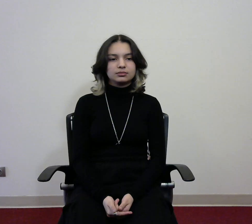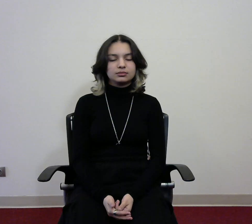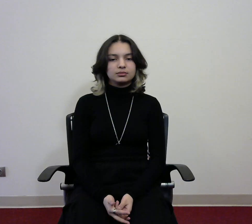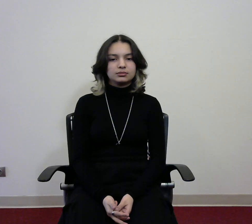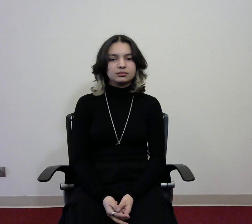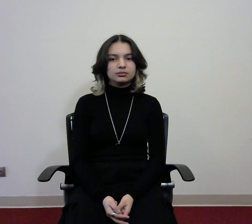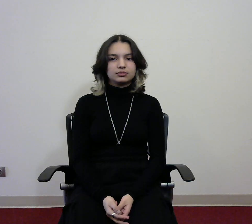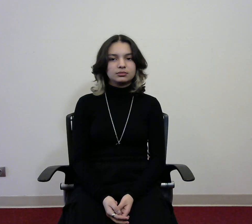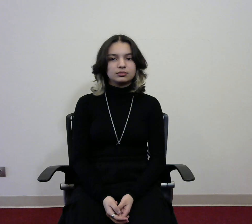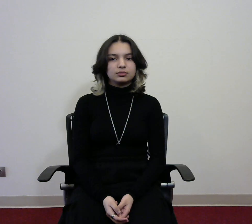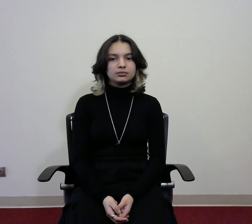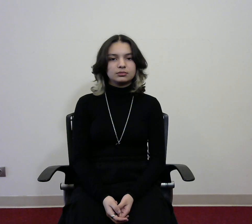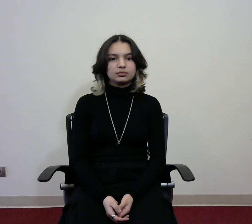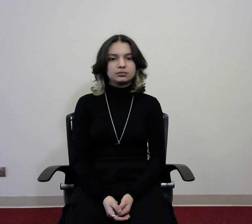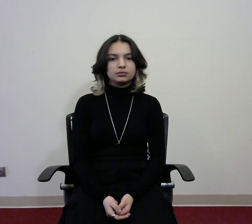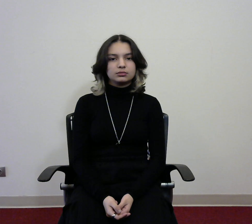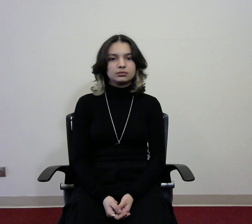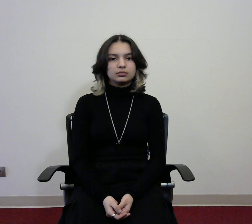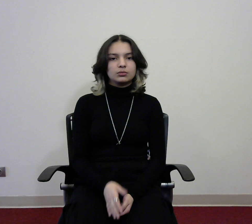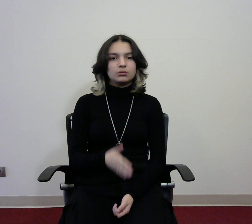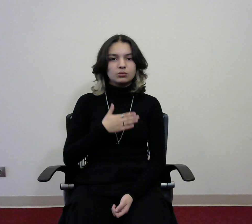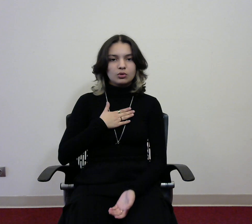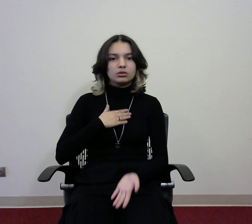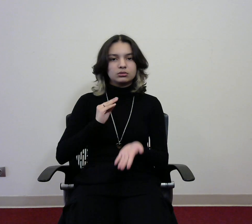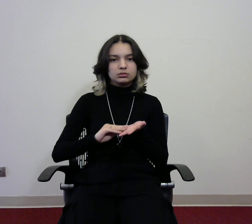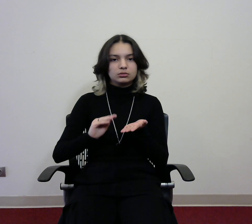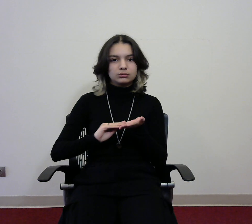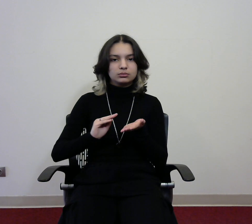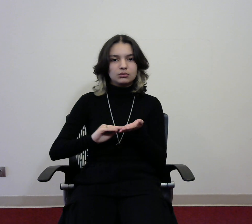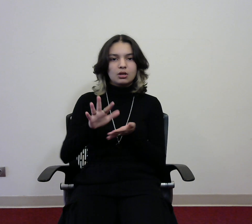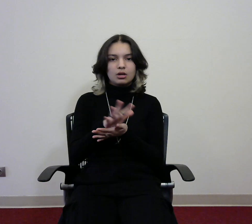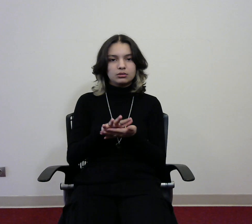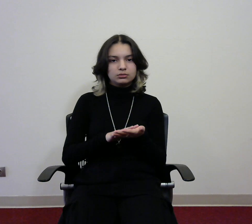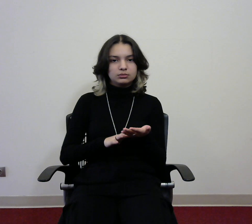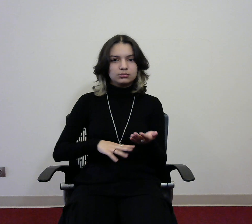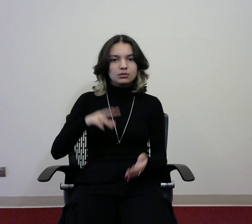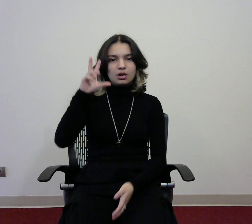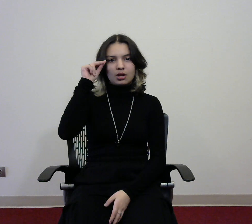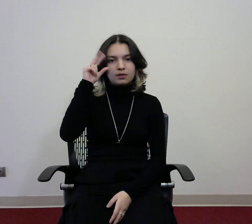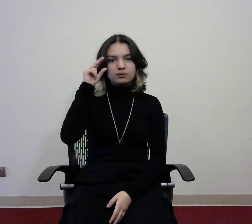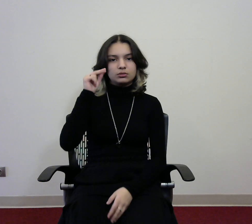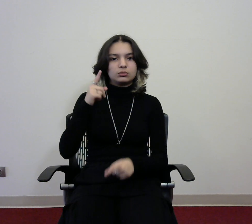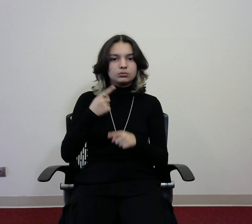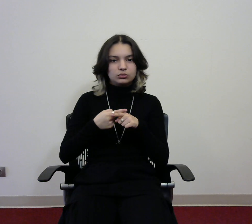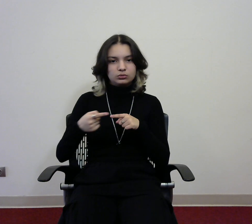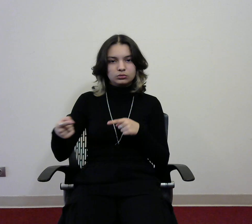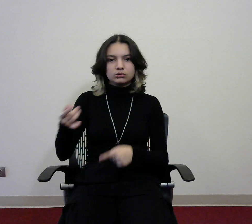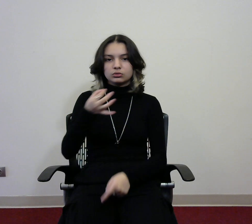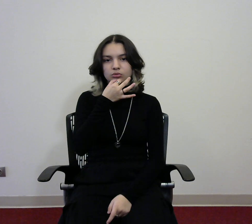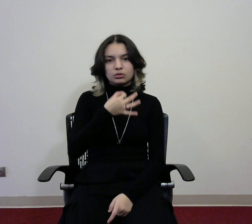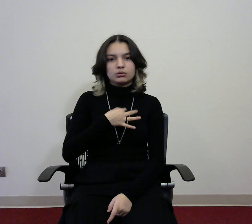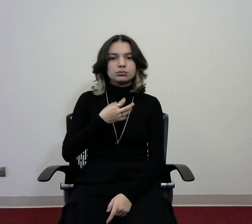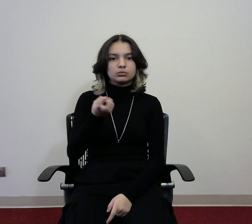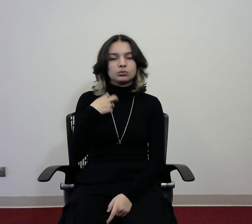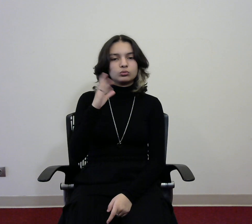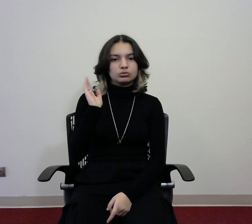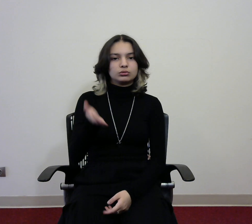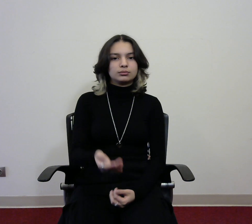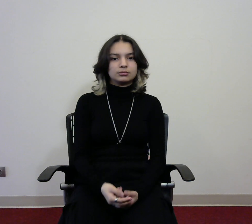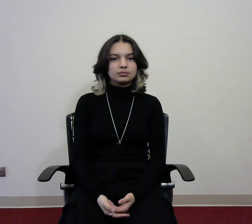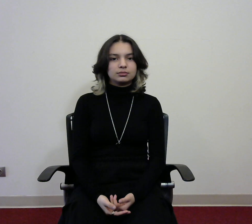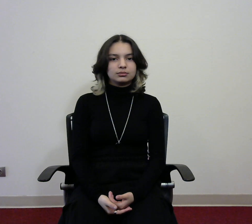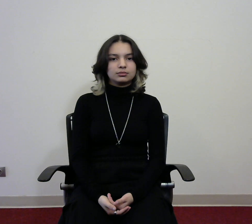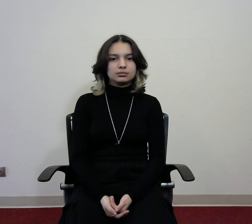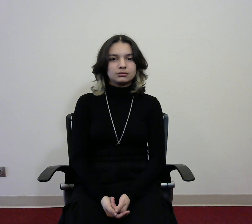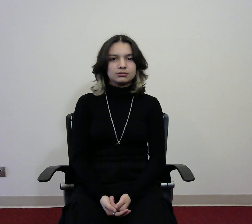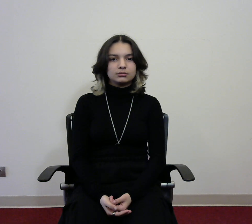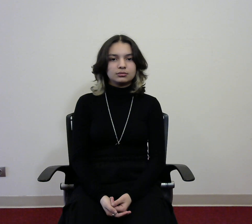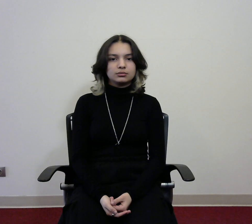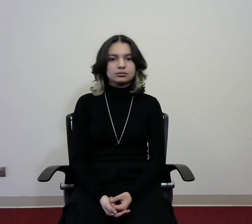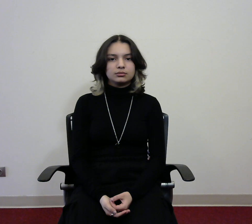Mənim yazdığım ərizəyə hansı müddətdə cavab gələcək?